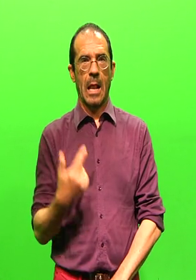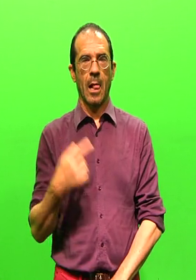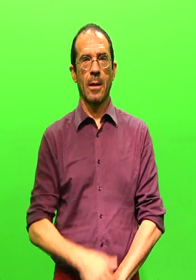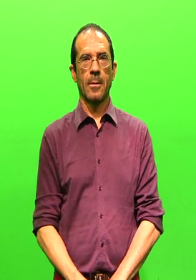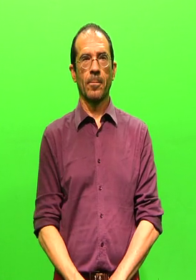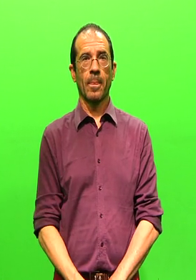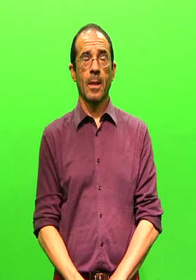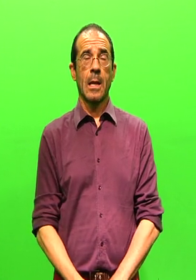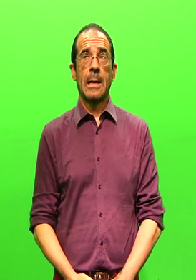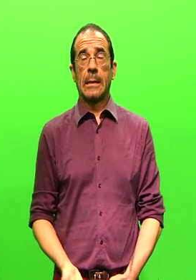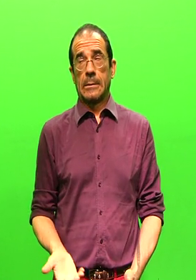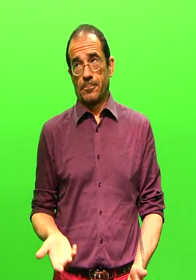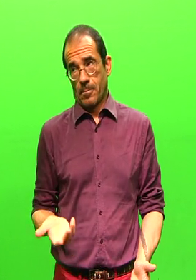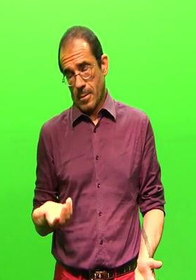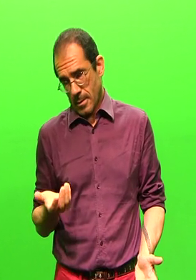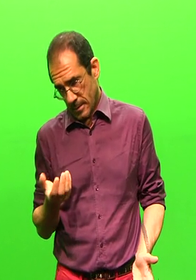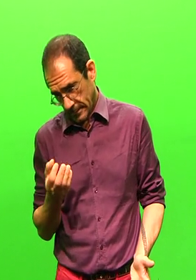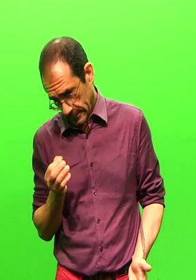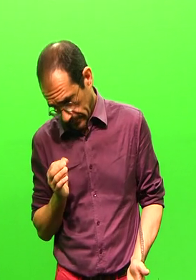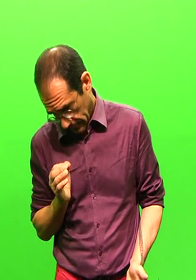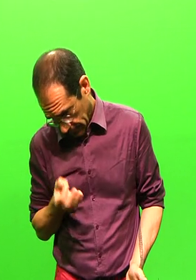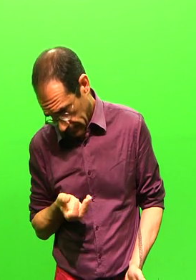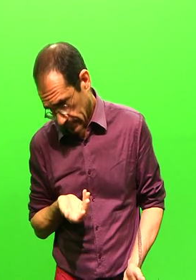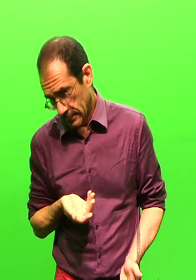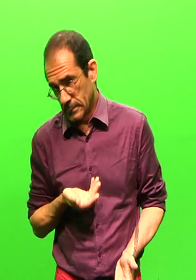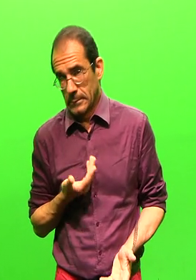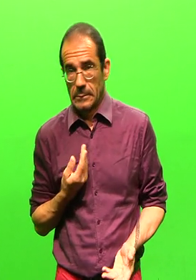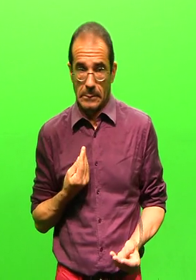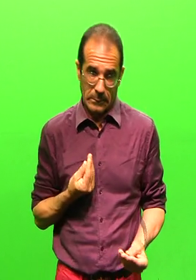Ho tinc, no estic segur, sí, pot ser.